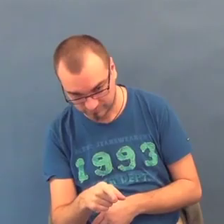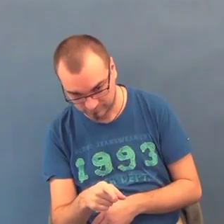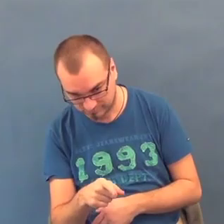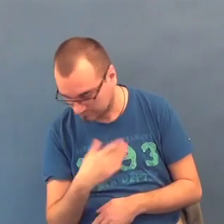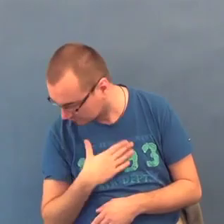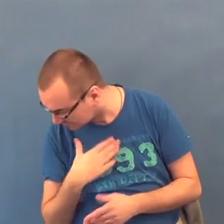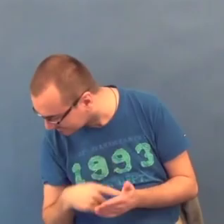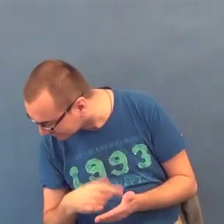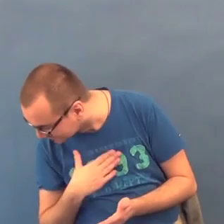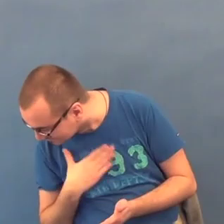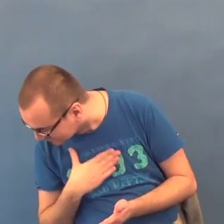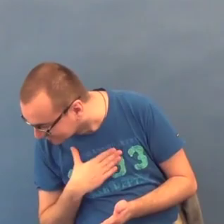W sobotę, termin w sobotę.